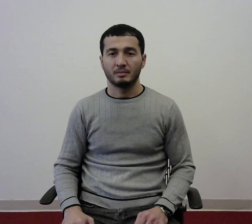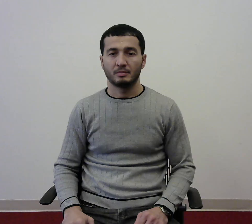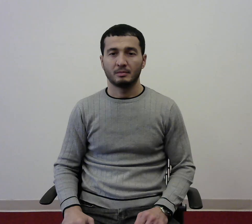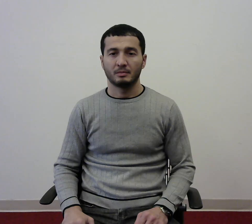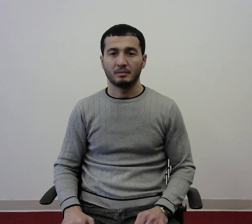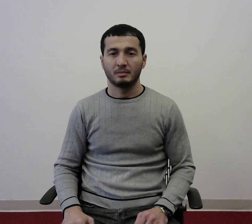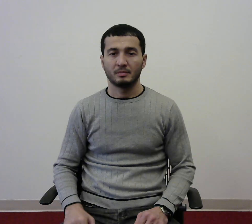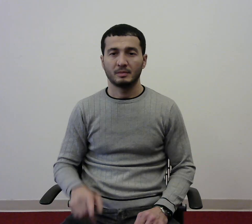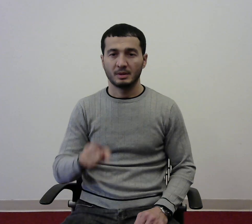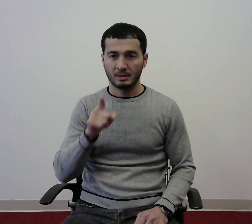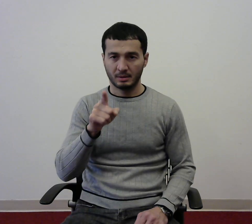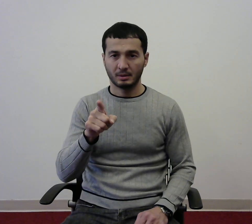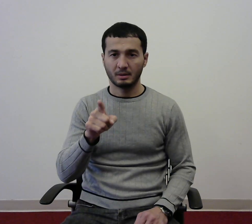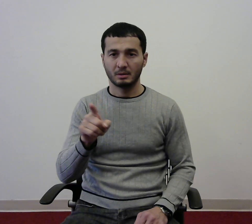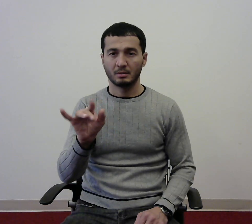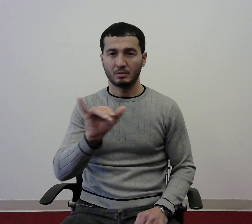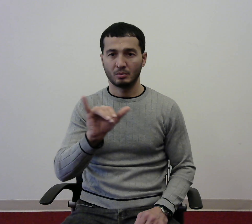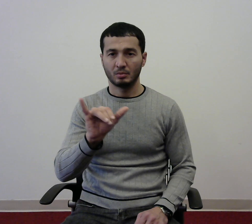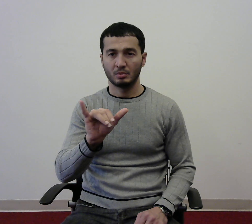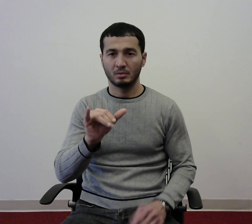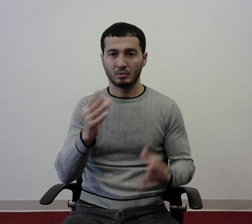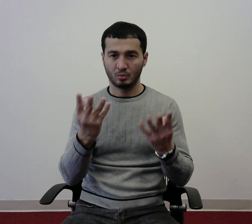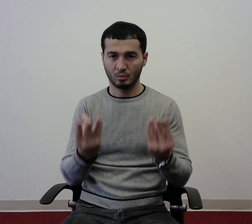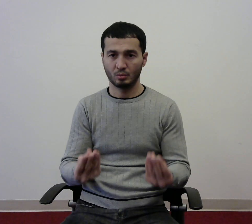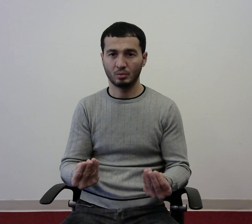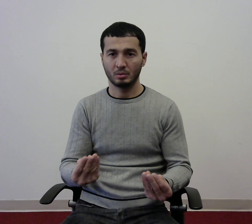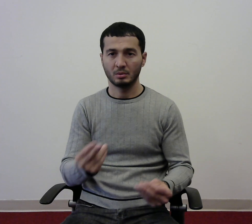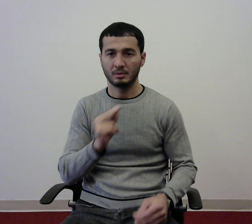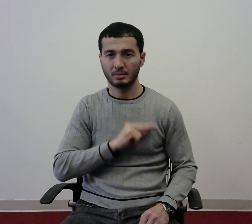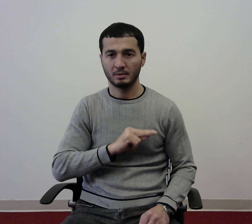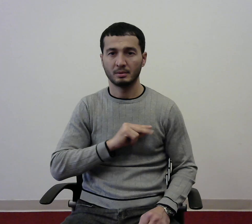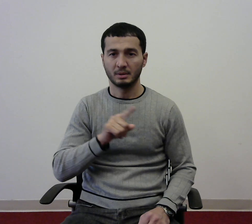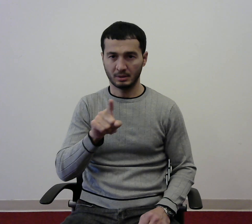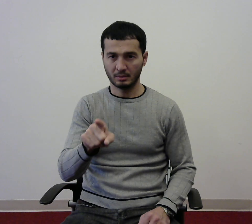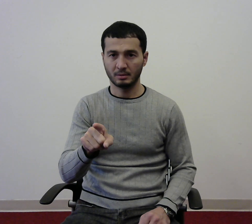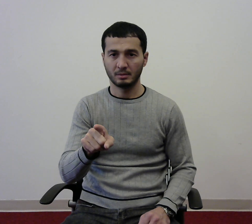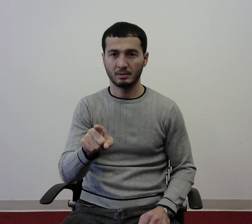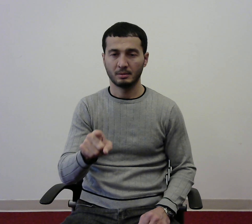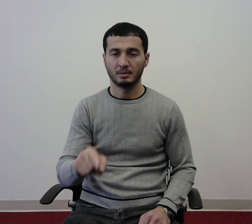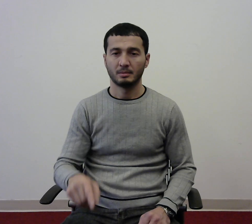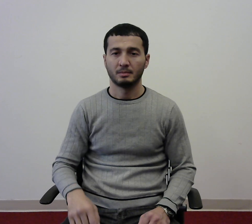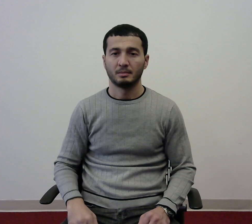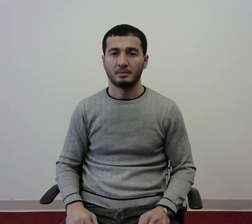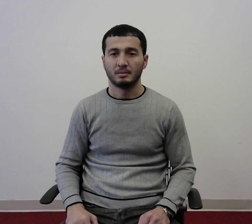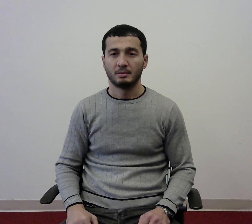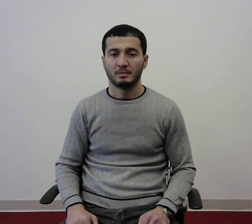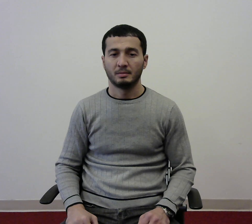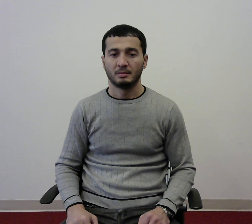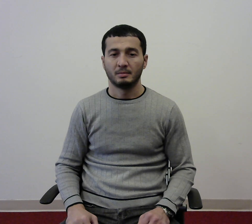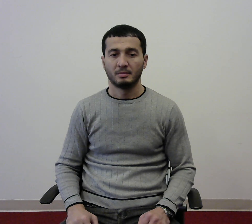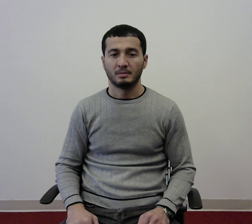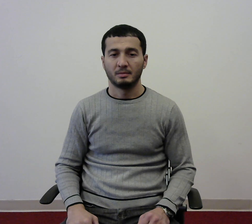Sən şənbə günü işləyirsən?